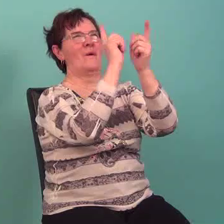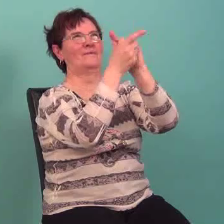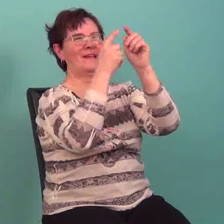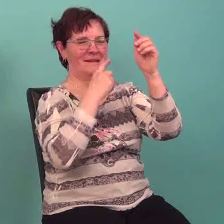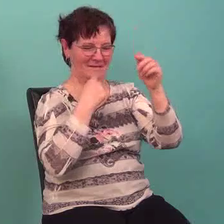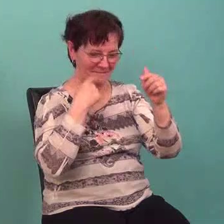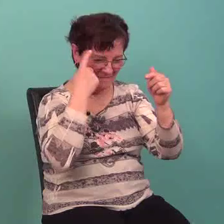Zastanawiam się.